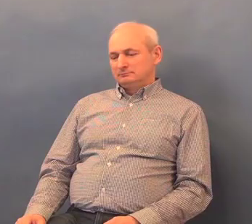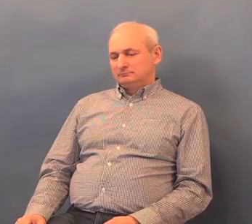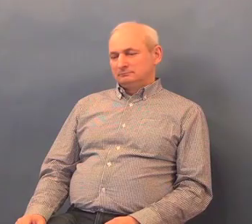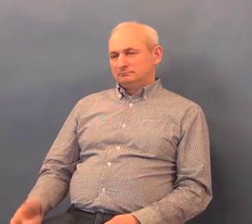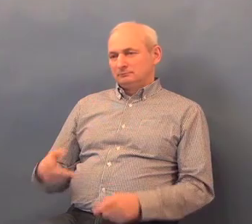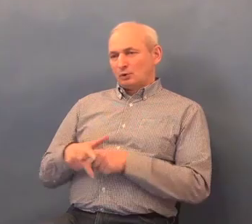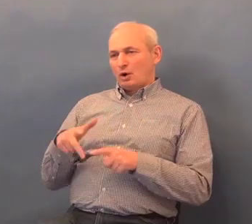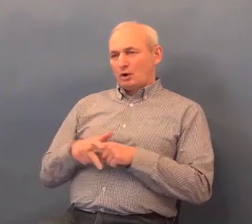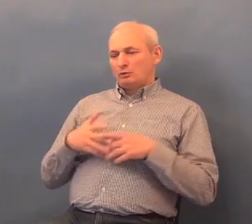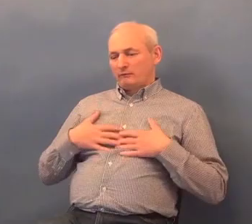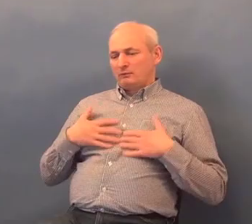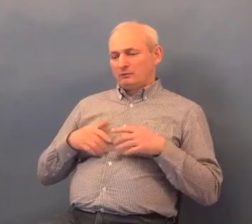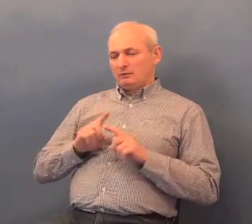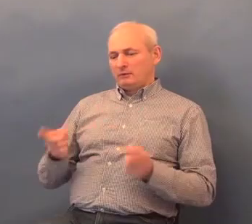Nie wolno myć konia.